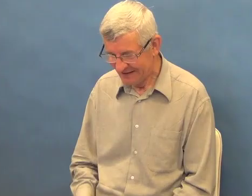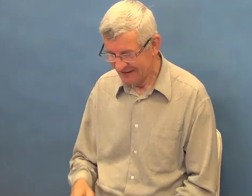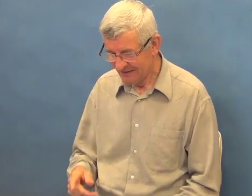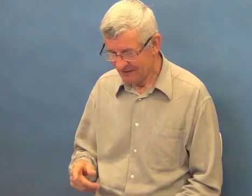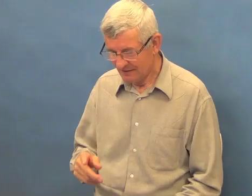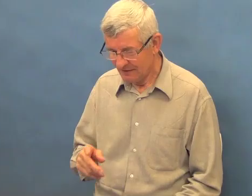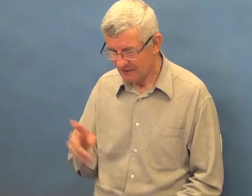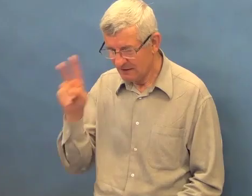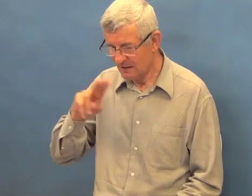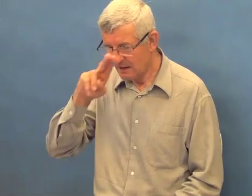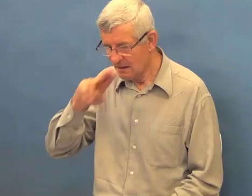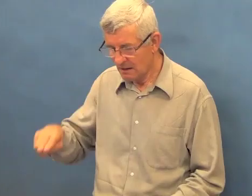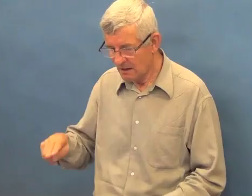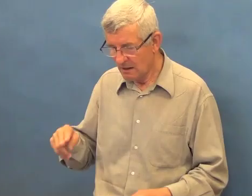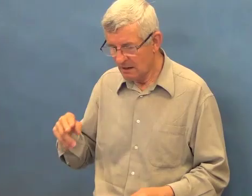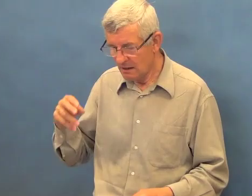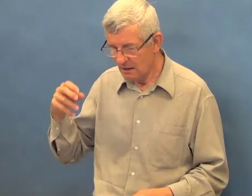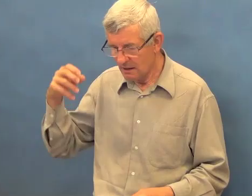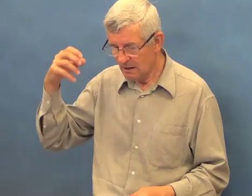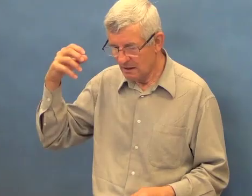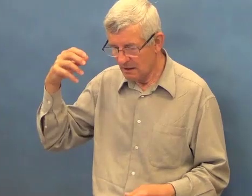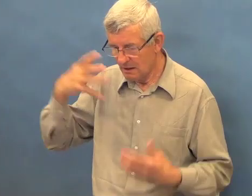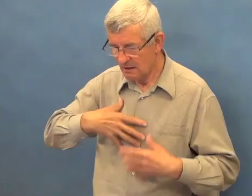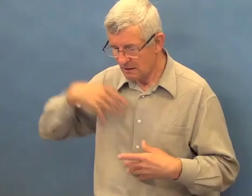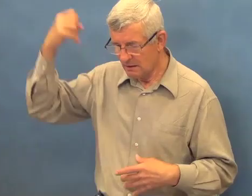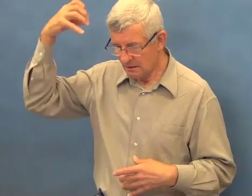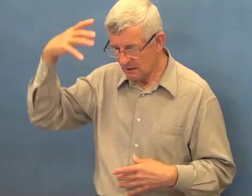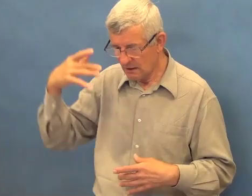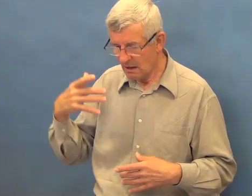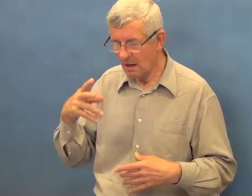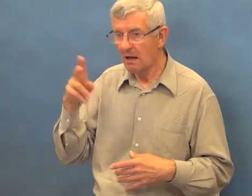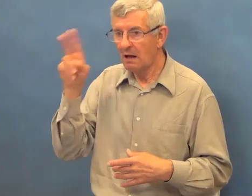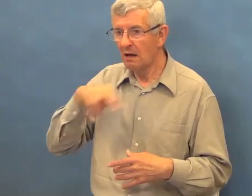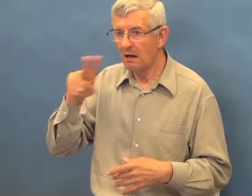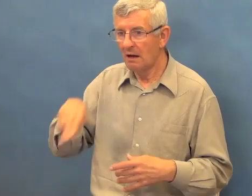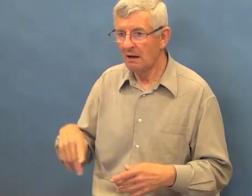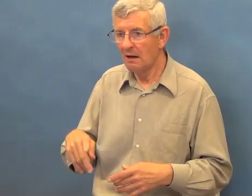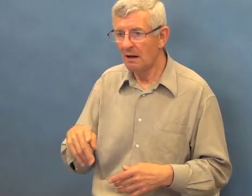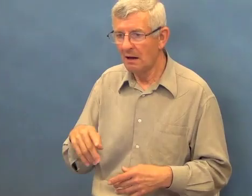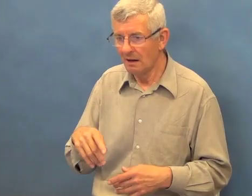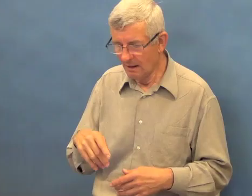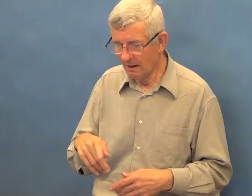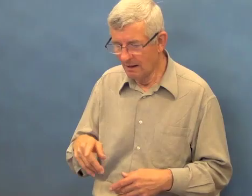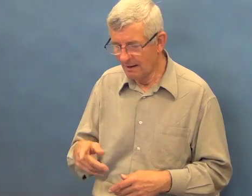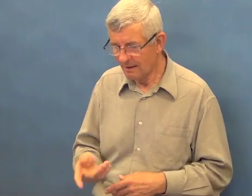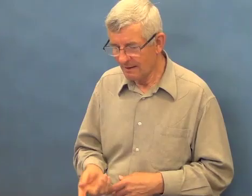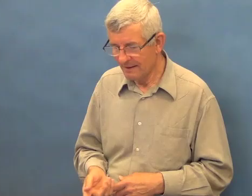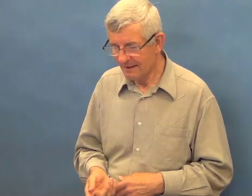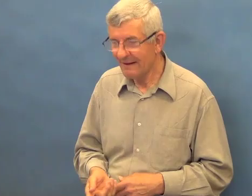Koło skreślone, a w nim kąpiel pod prysznicem.